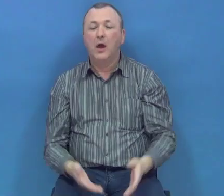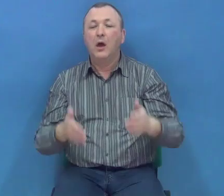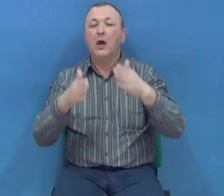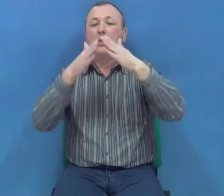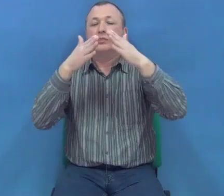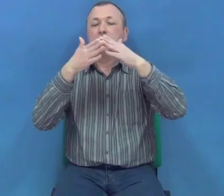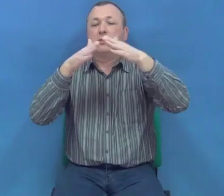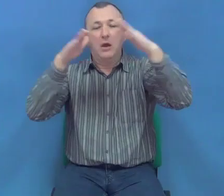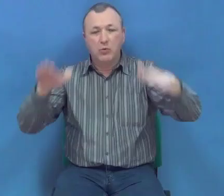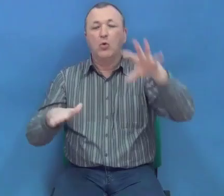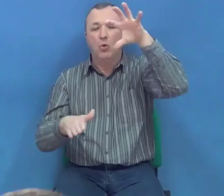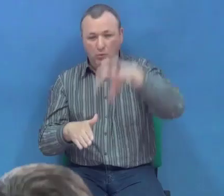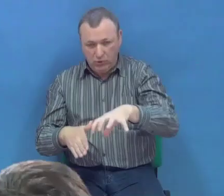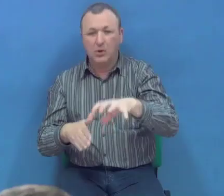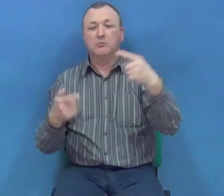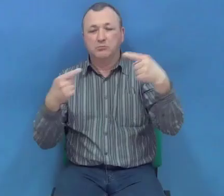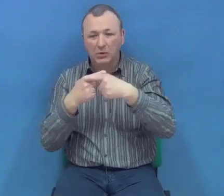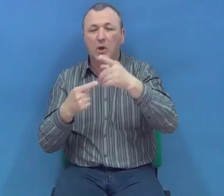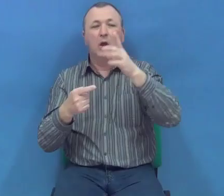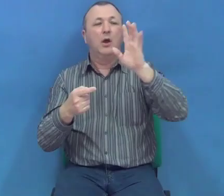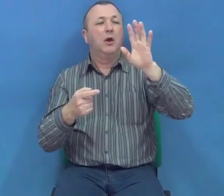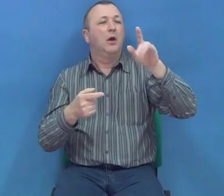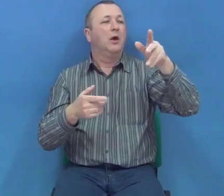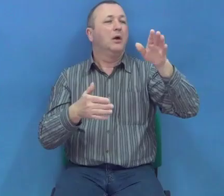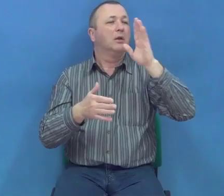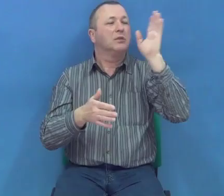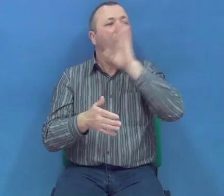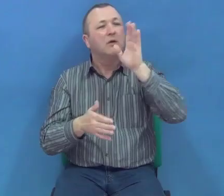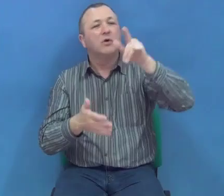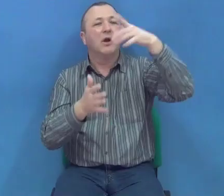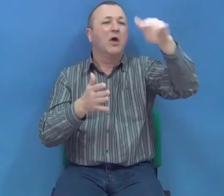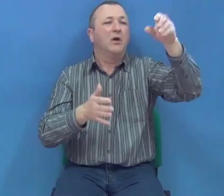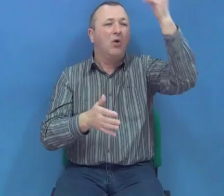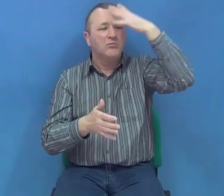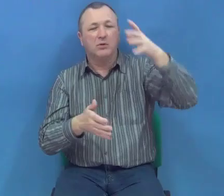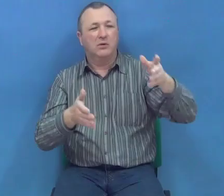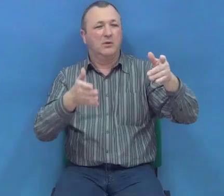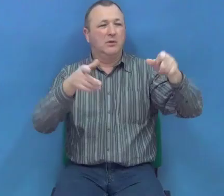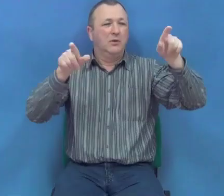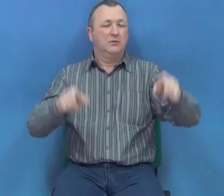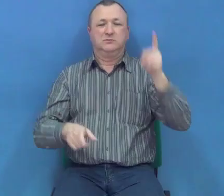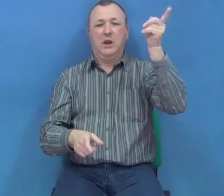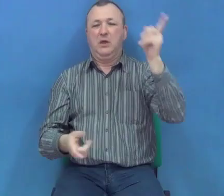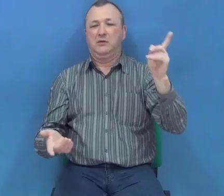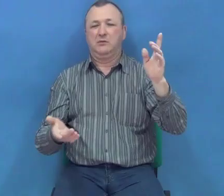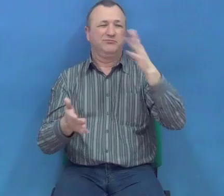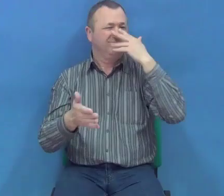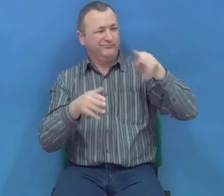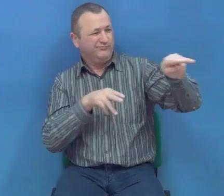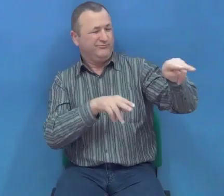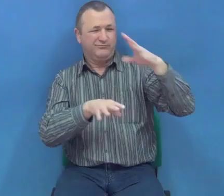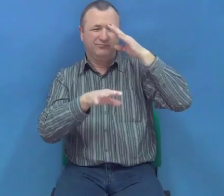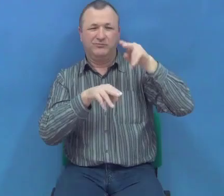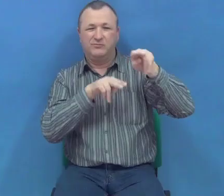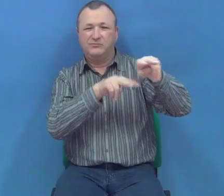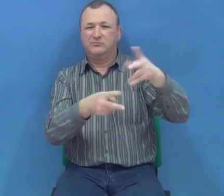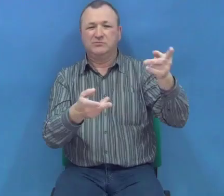Tam gdzie są namioty to to jest na miejscu. Ale w mieście nie wypada brać prysznica, a potem siedzieć, bo ludzie patrzą. Dlatego jest zakaz.